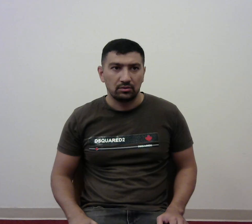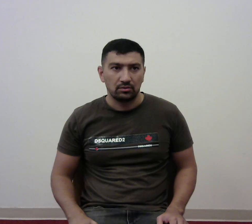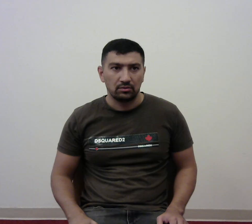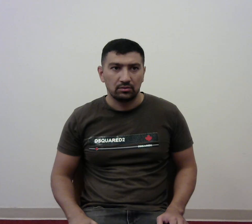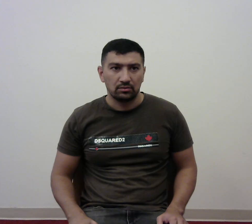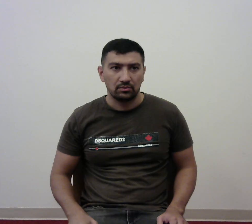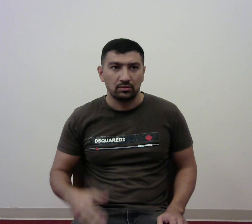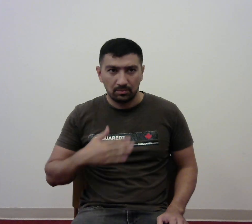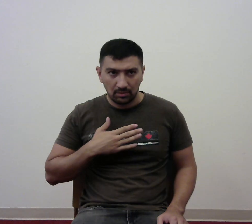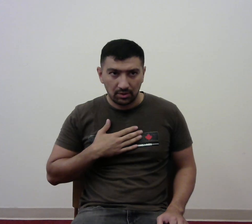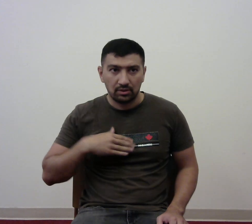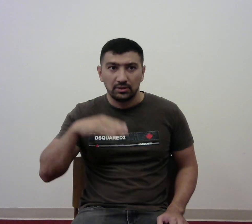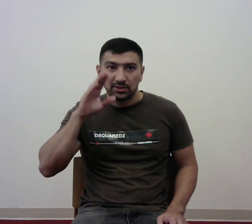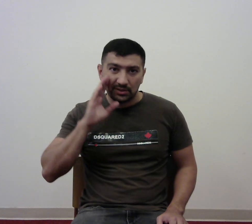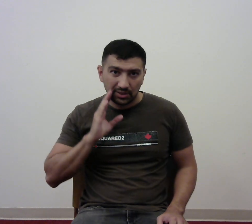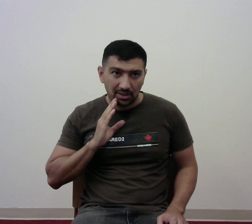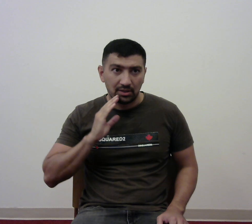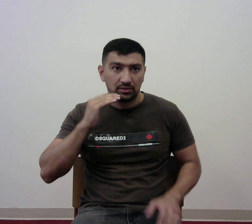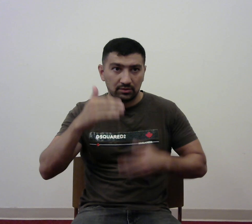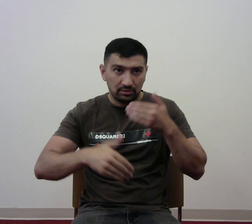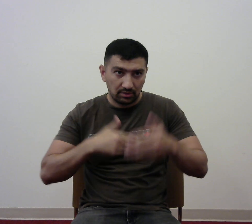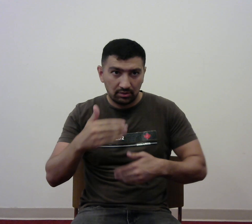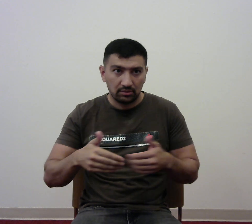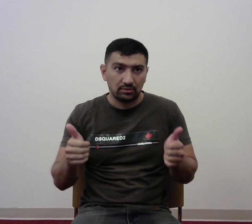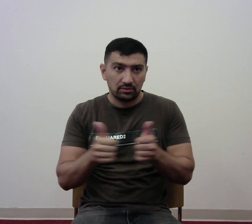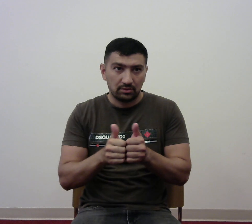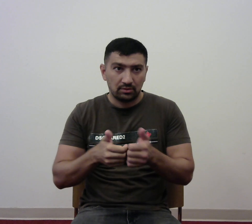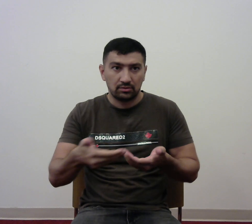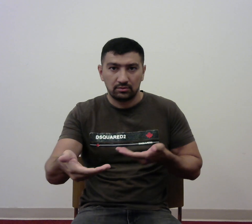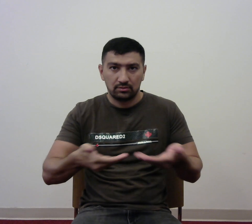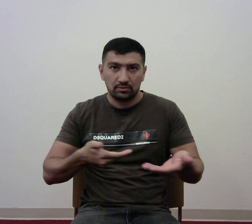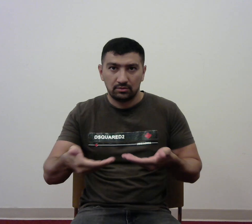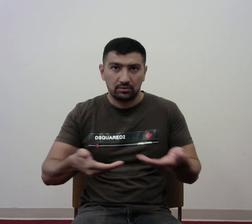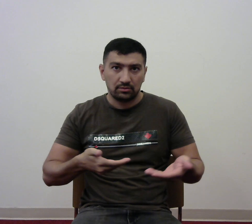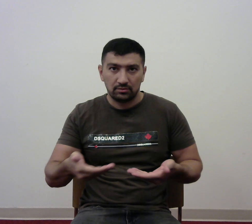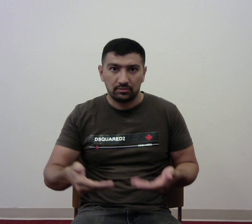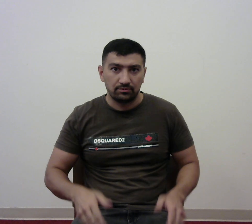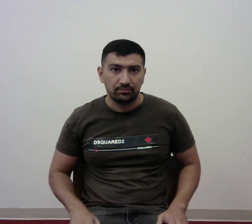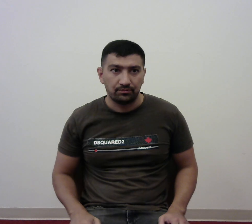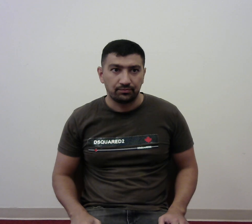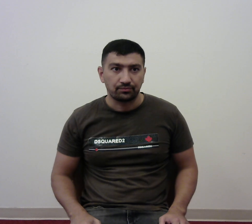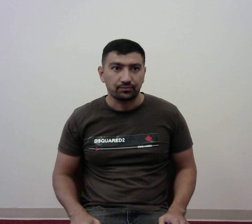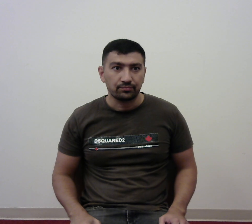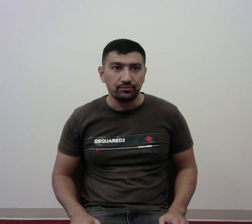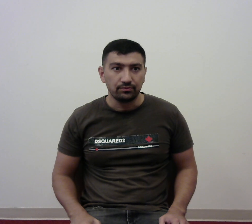Mən səhərlər dənizin kənarında gəzirəm